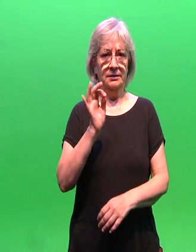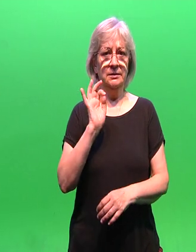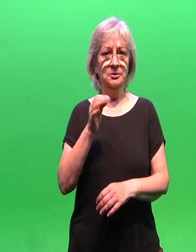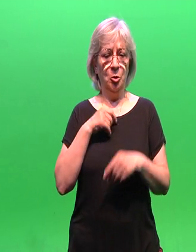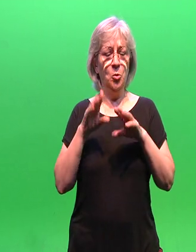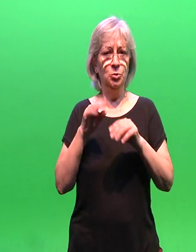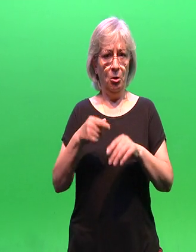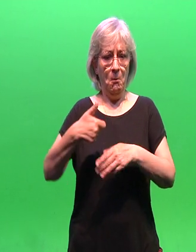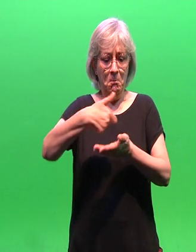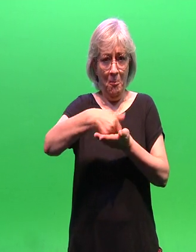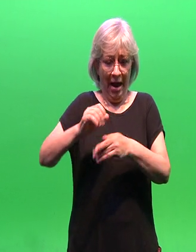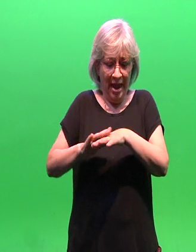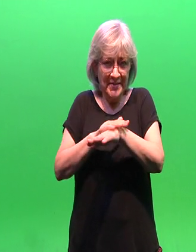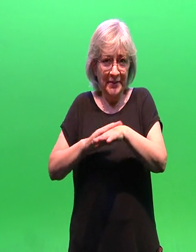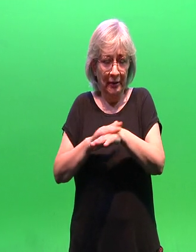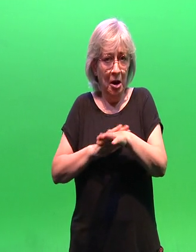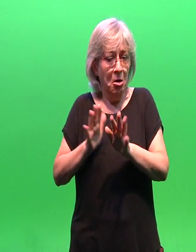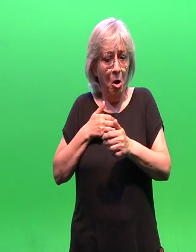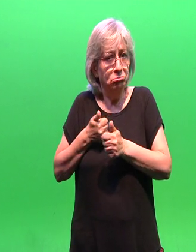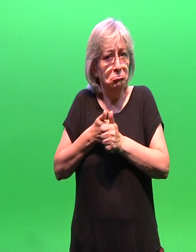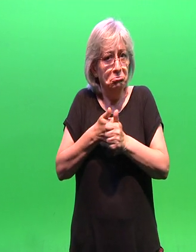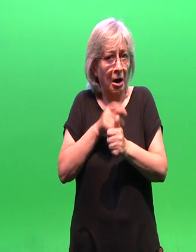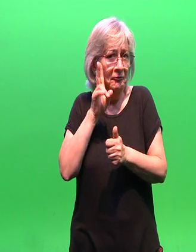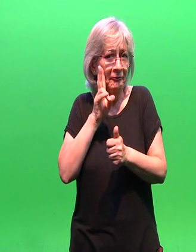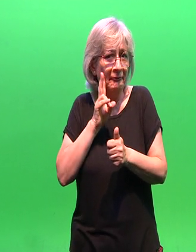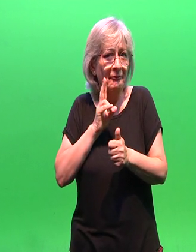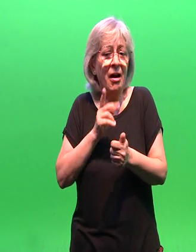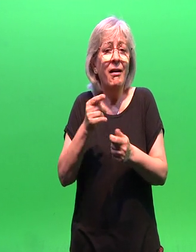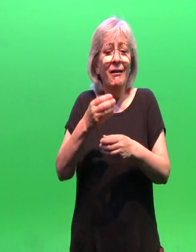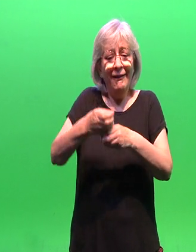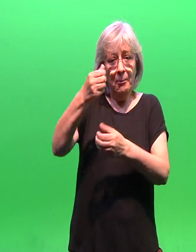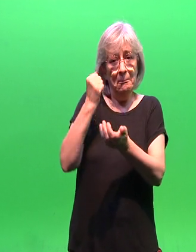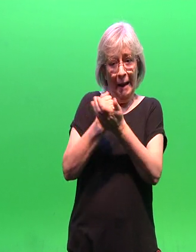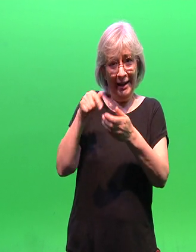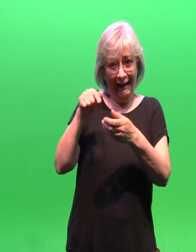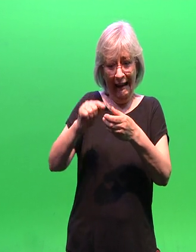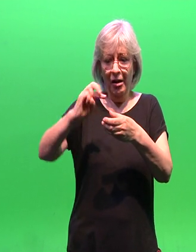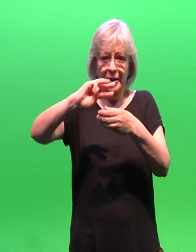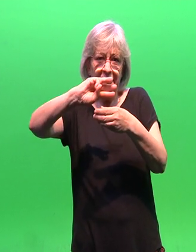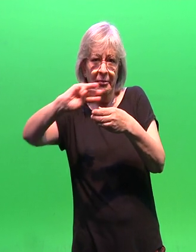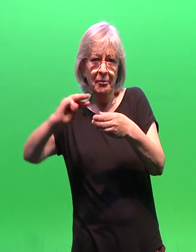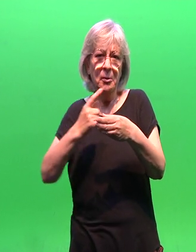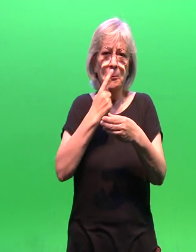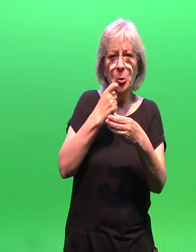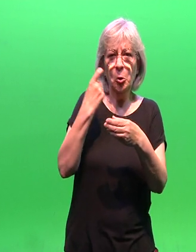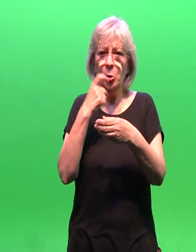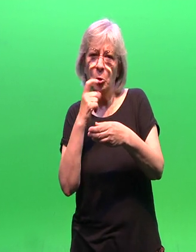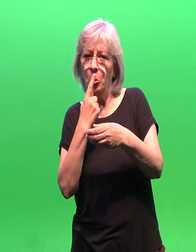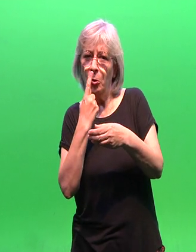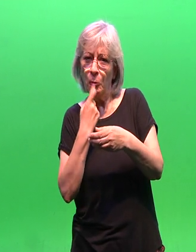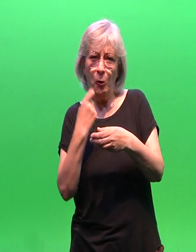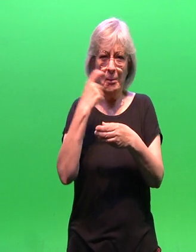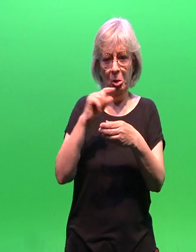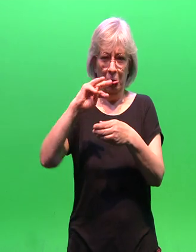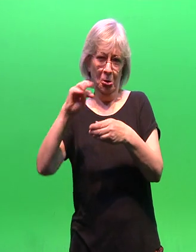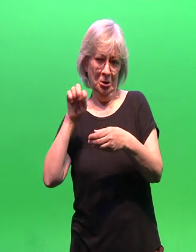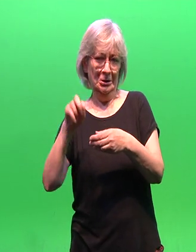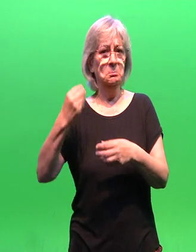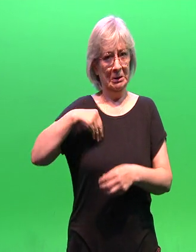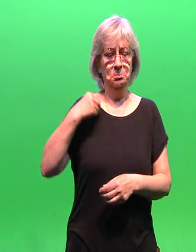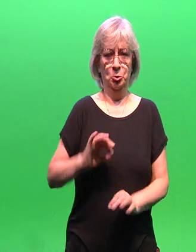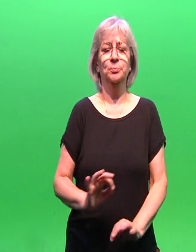Sí, faig servir una pomada, faig servir la mateixa ja fa temps, és d'un pot que té ratlles vermelles i grogues.